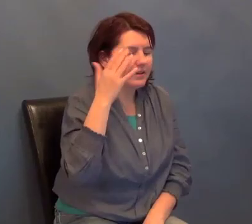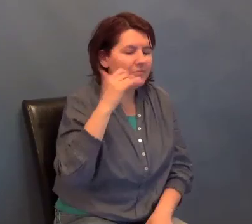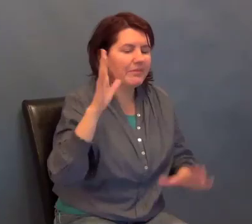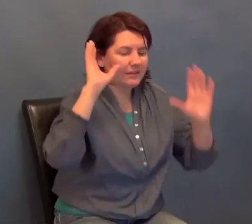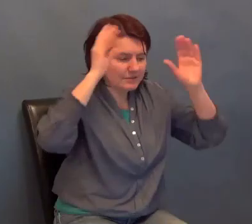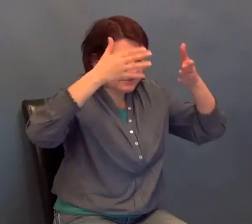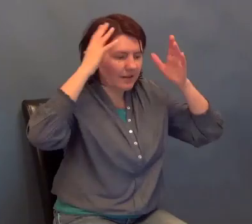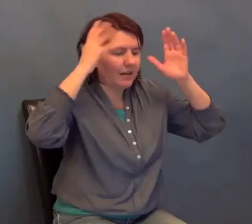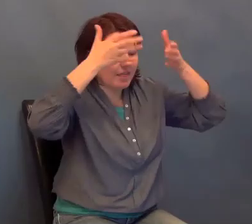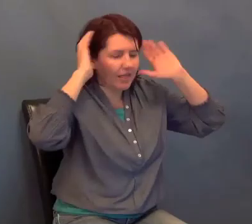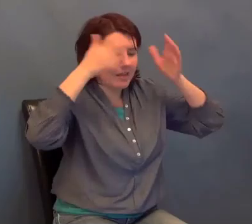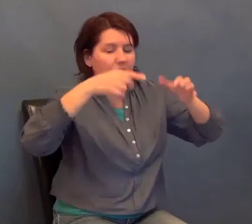Niewłaściwe założenie kasku.